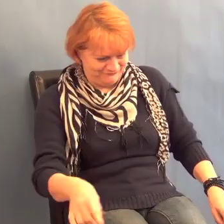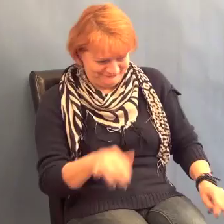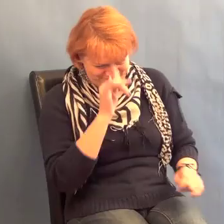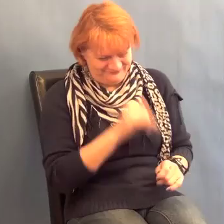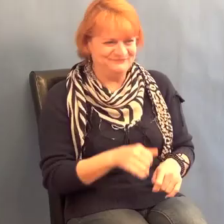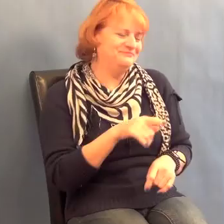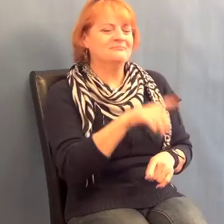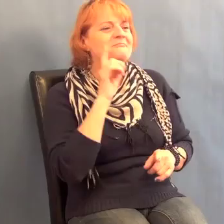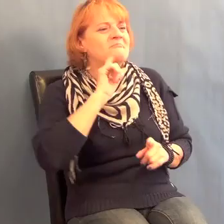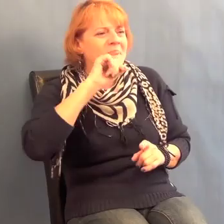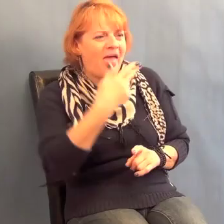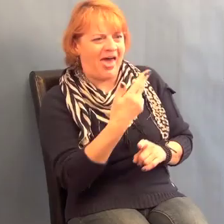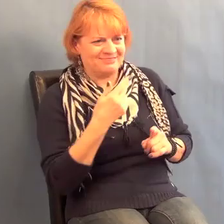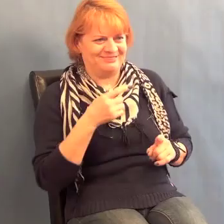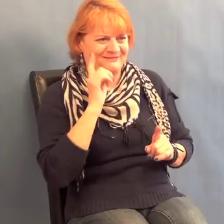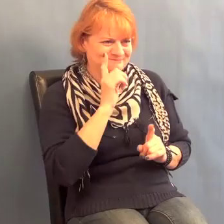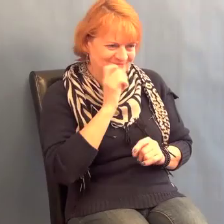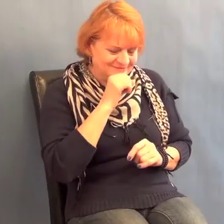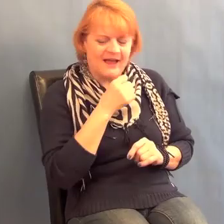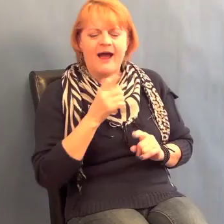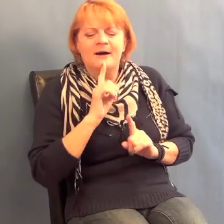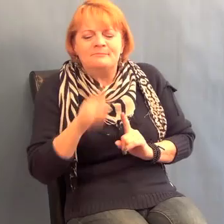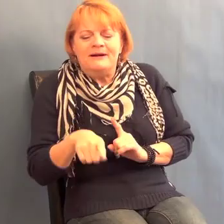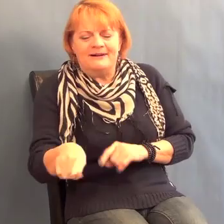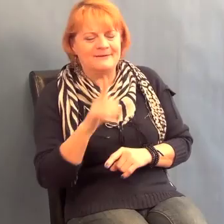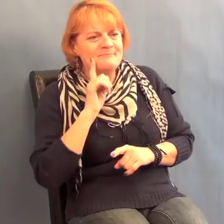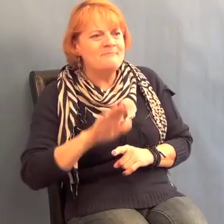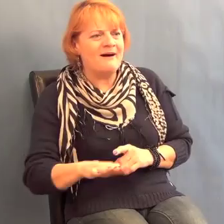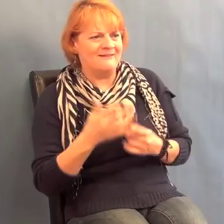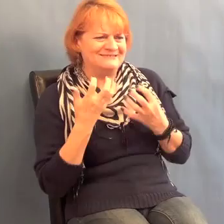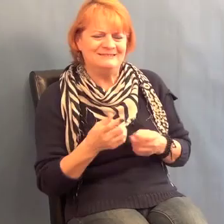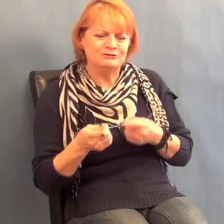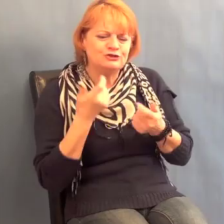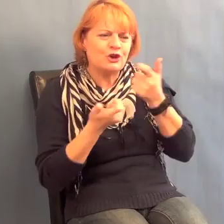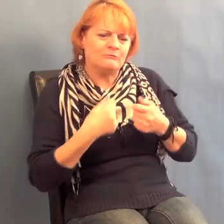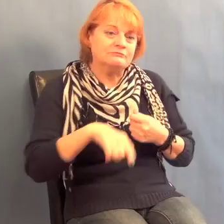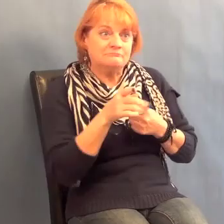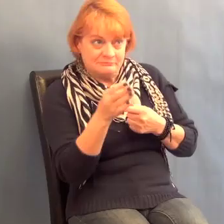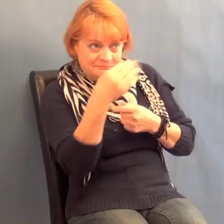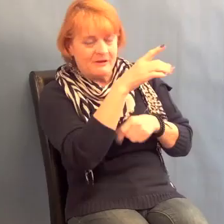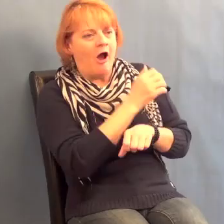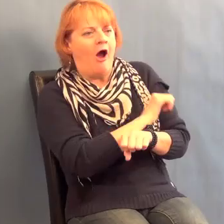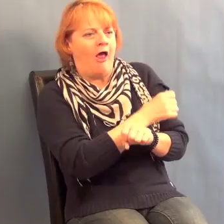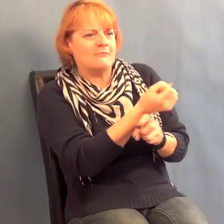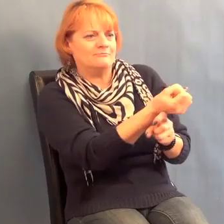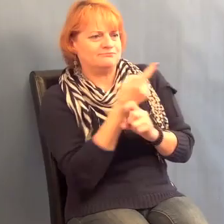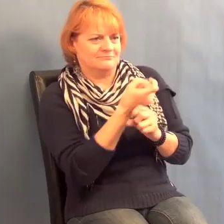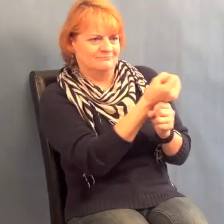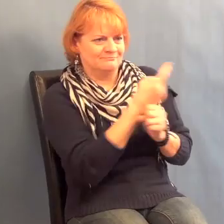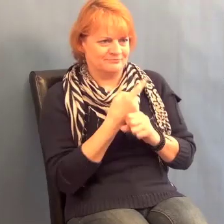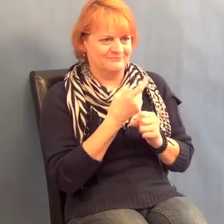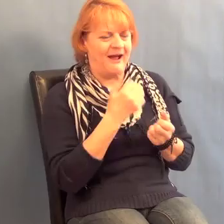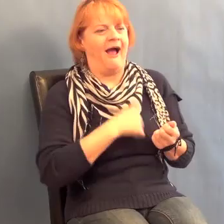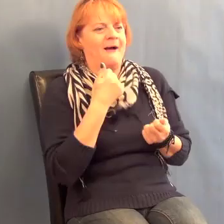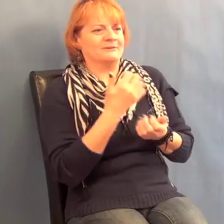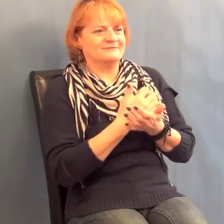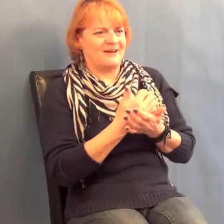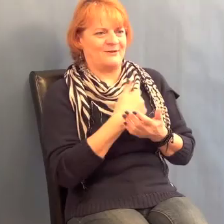Pan polecił małemu, żeby poszedł prosto i w lewo, a potem rzucał kamieniami w okno. Chciał w ten sposób zarobić na życie.